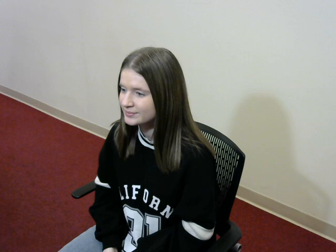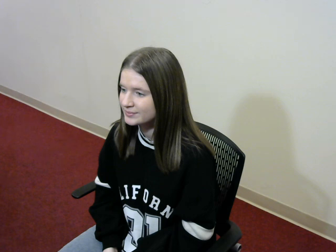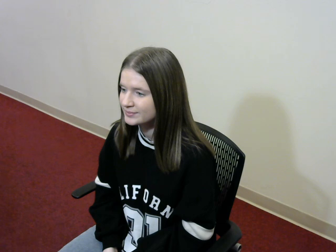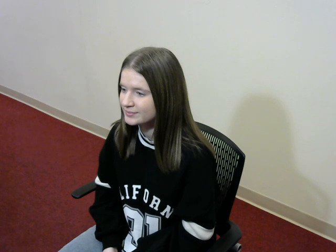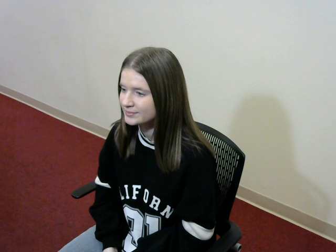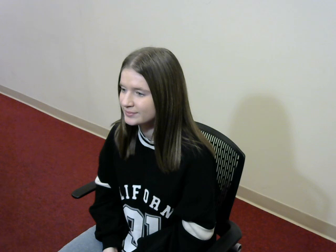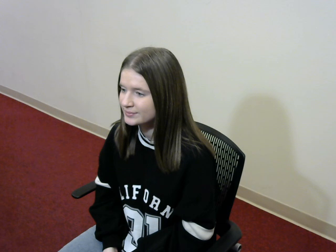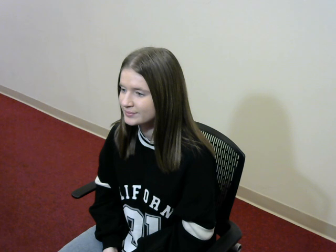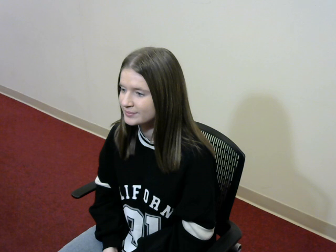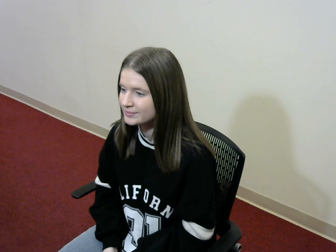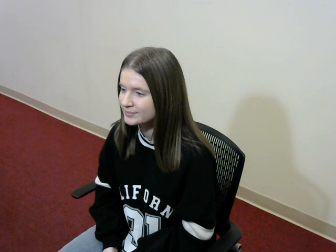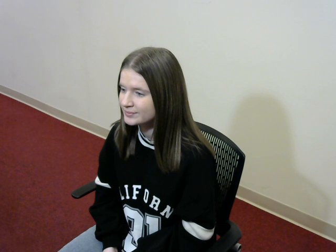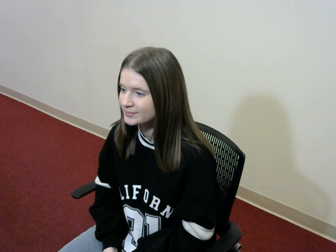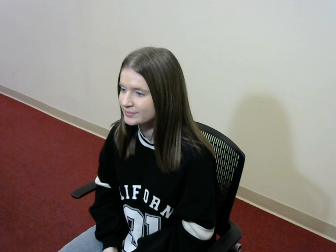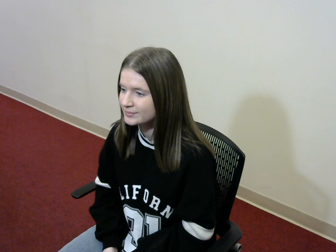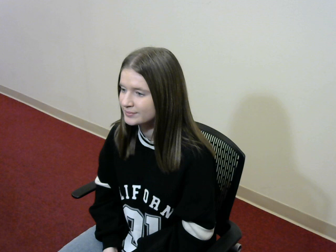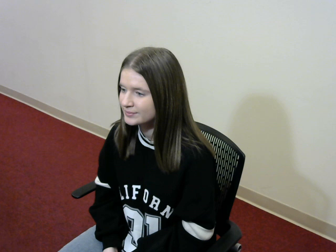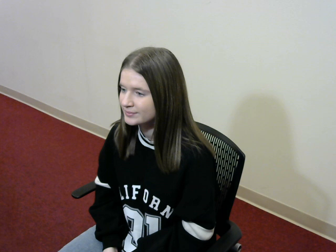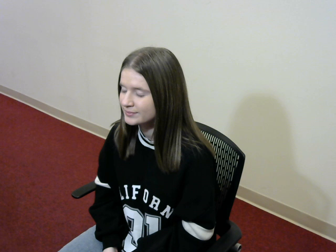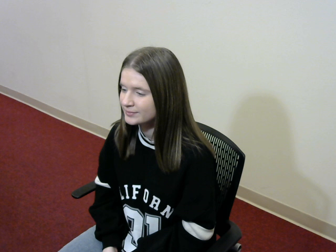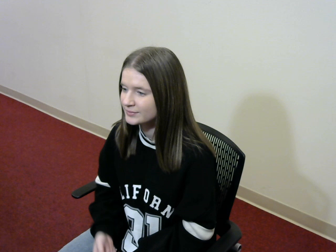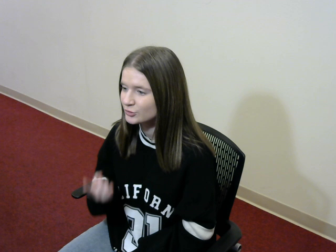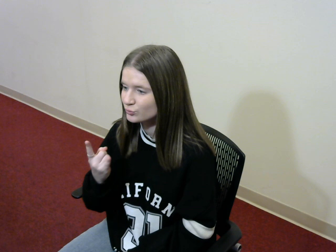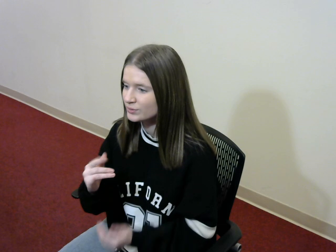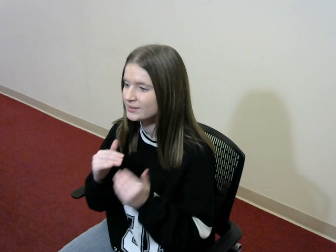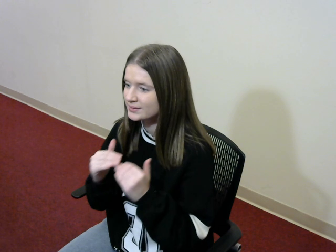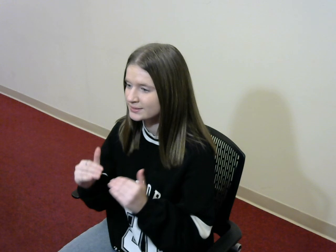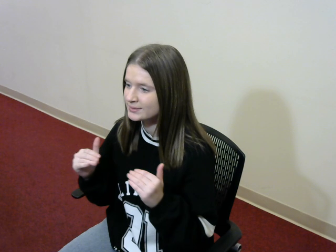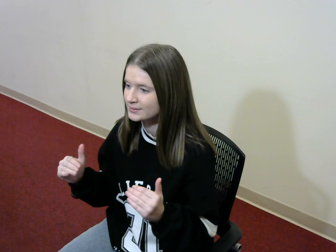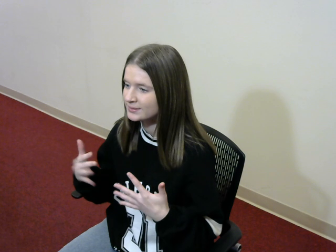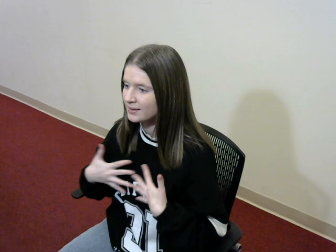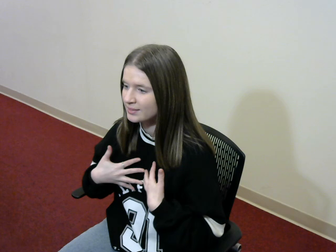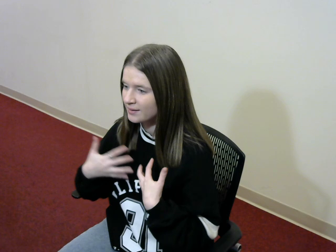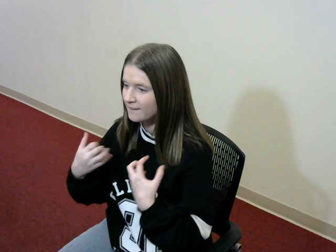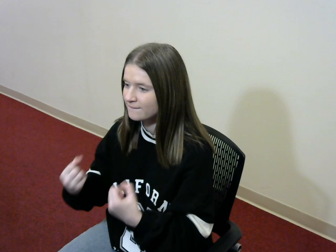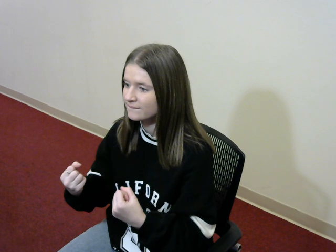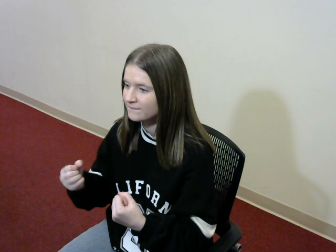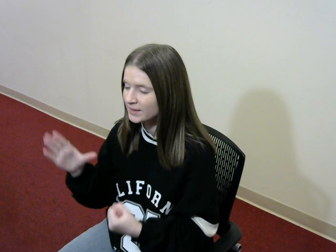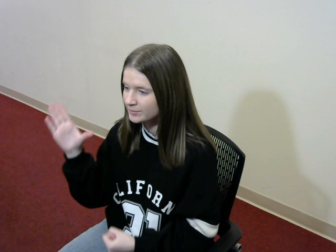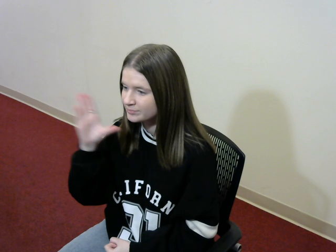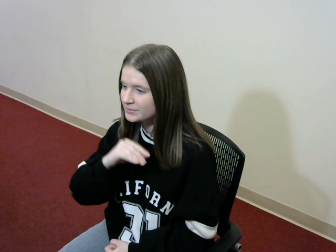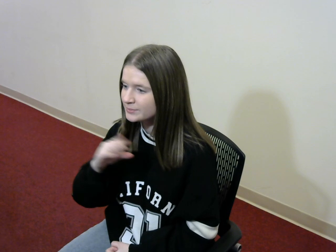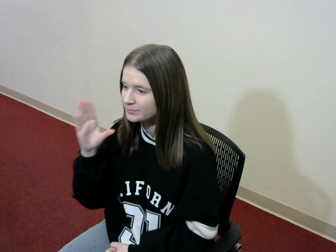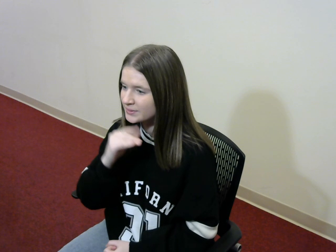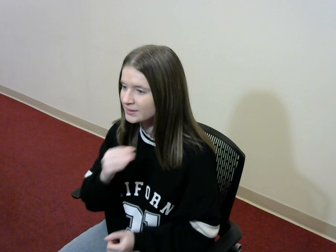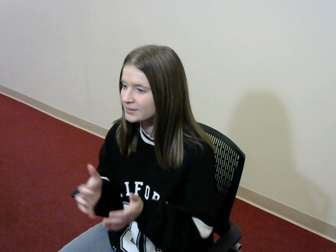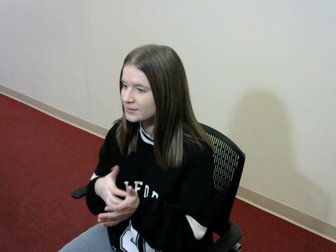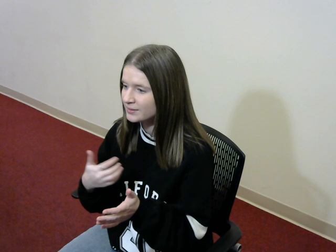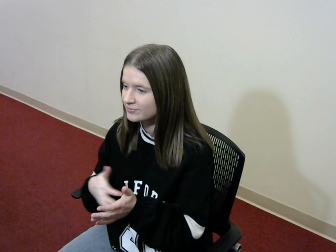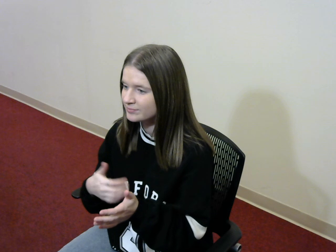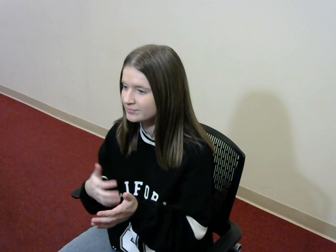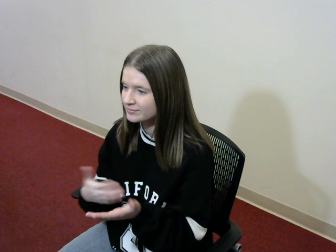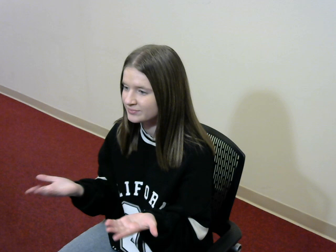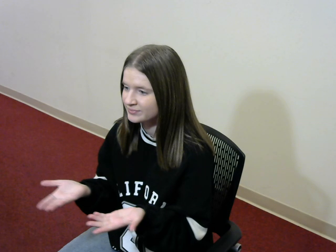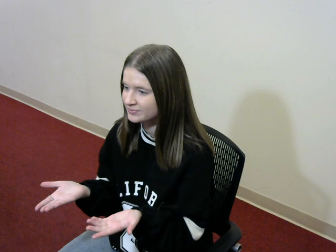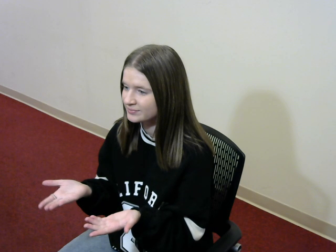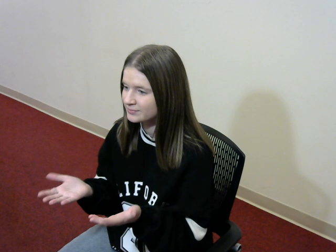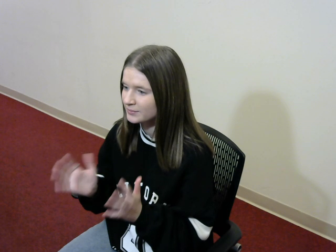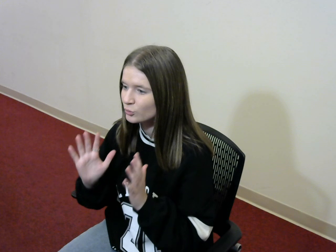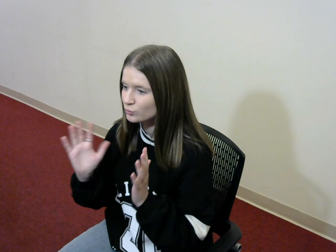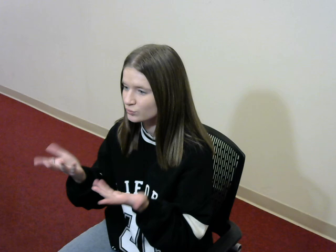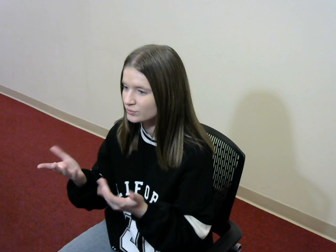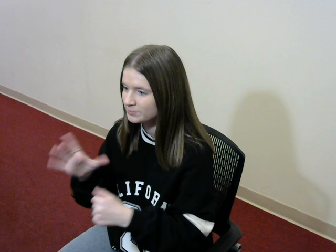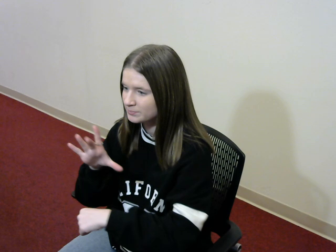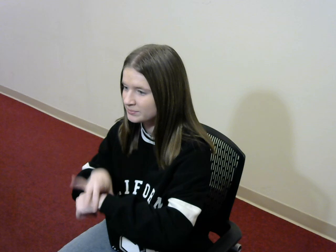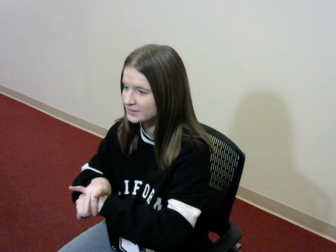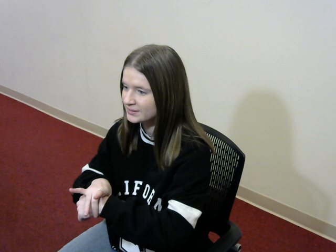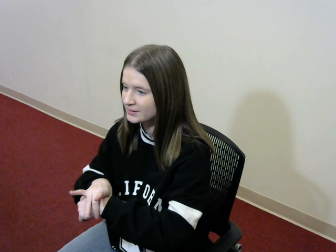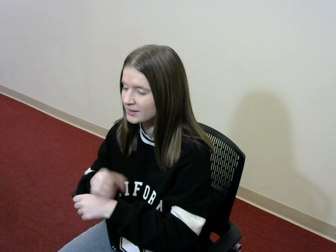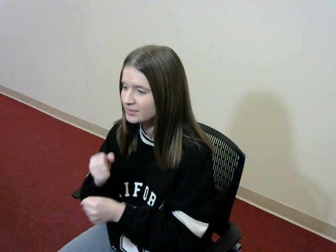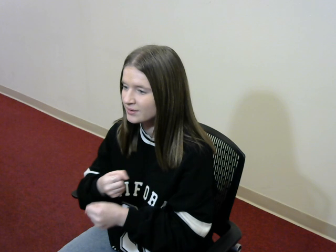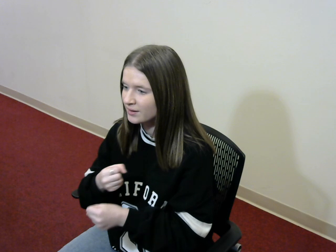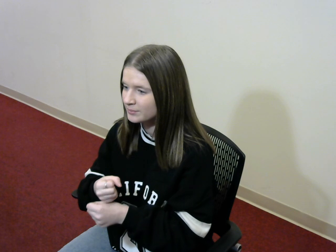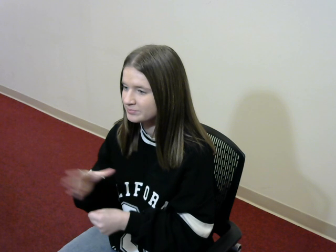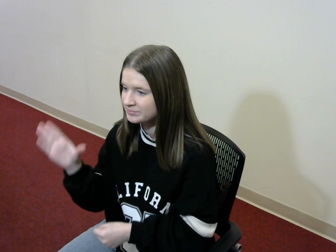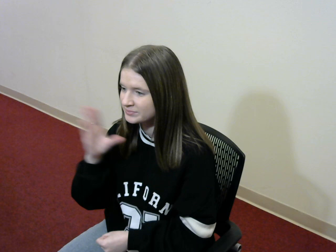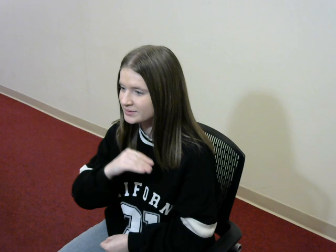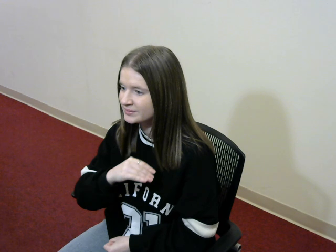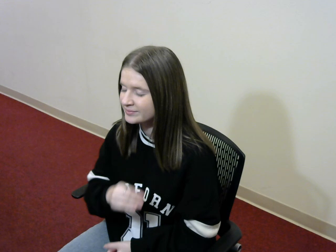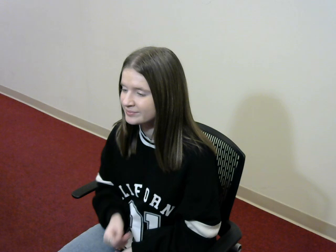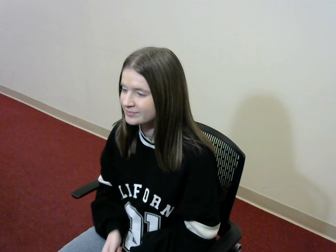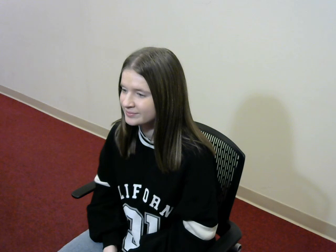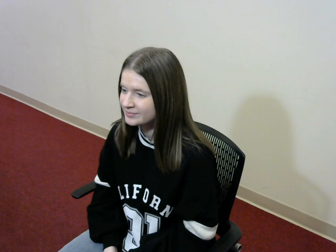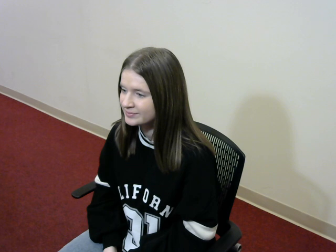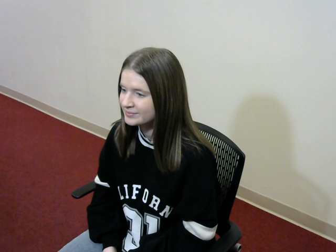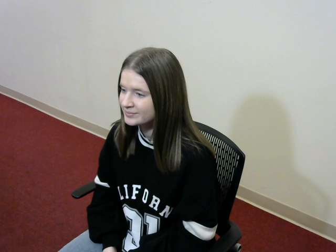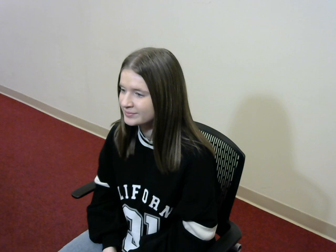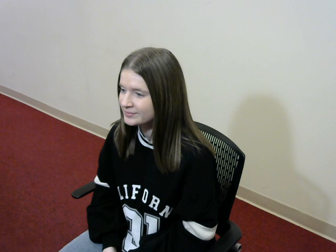Uşaqların sağlamlıq imkanlarının məhdudluğu hansı hallarda müəyyən edilir?